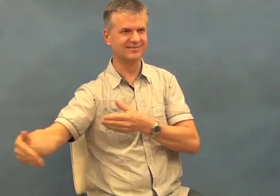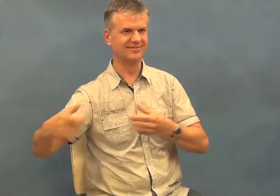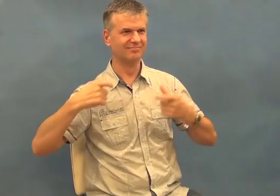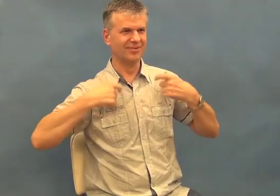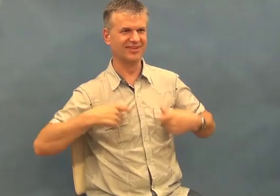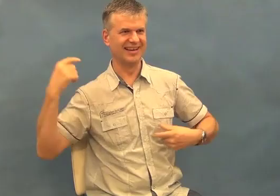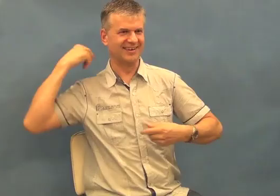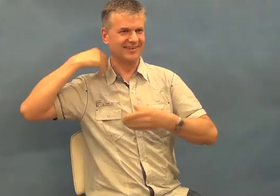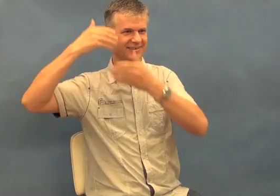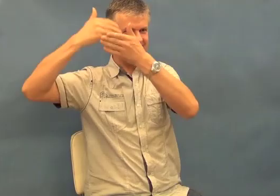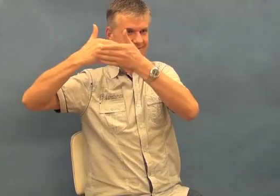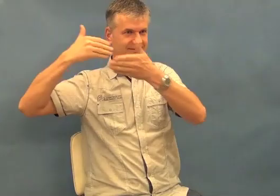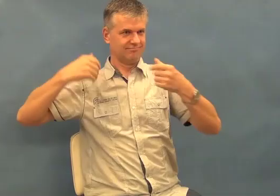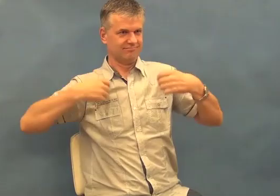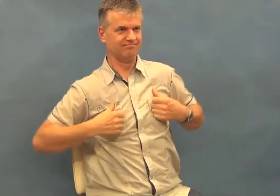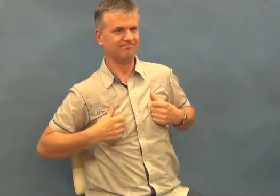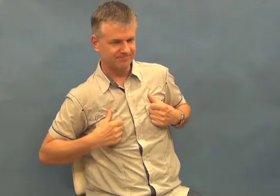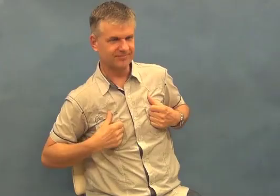Trzyma szyby w nosidle na plecach.